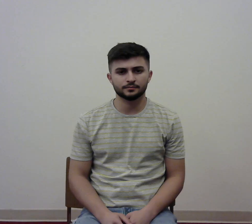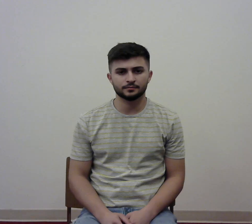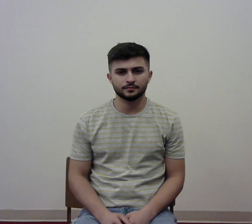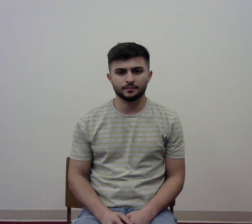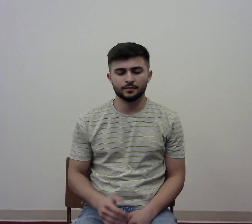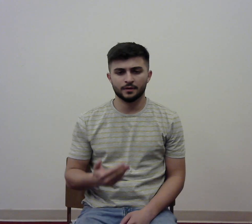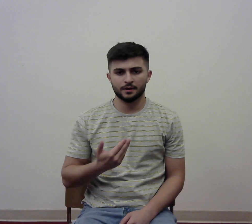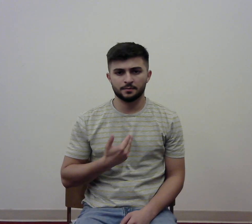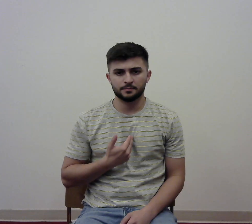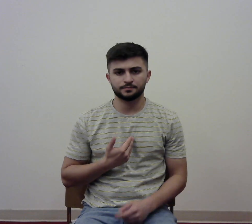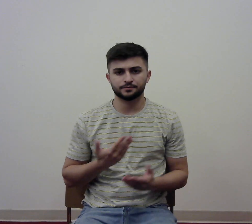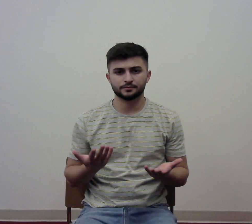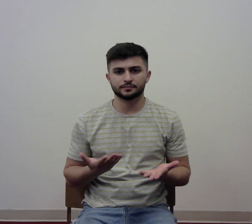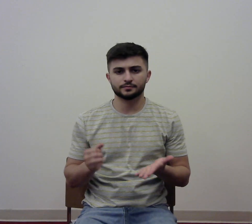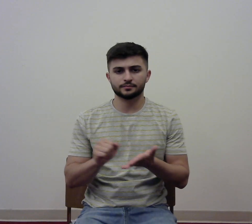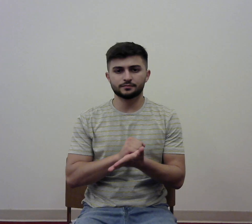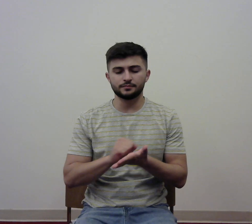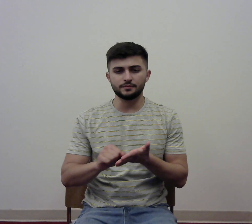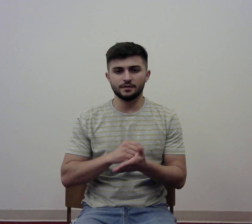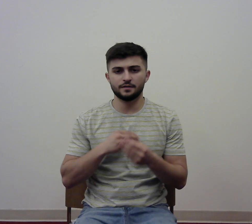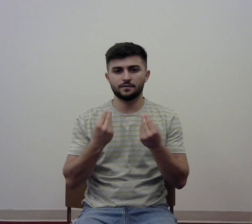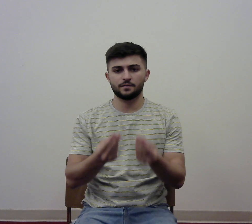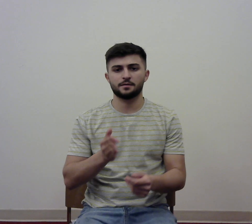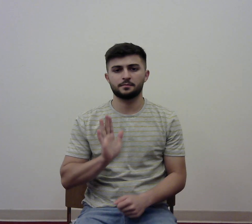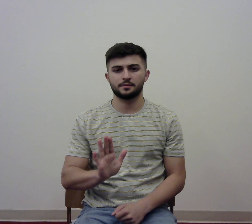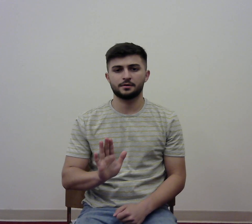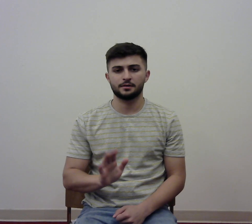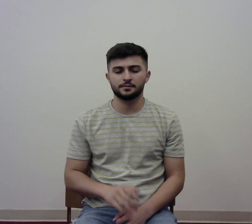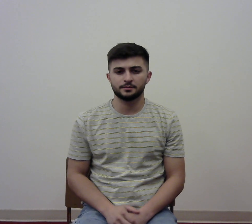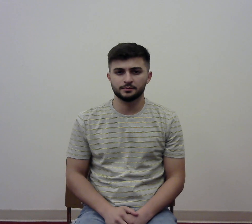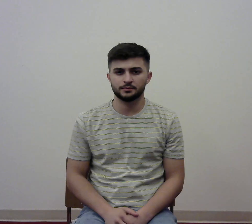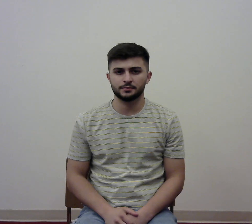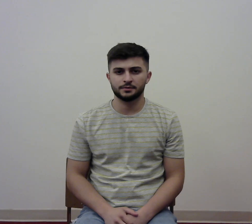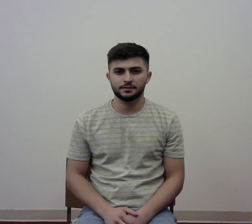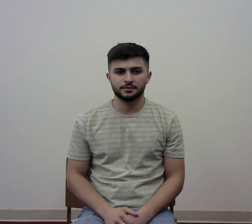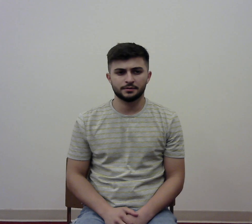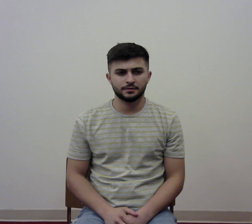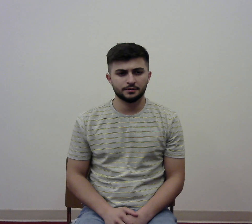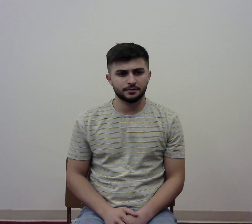Mən hansı sənədləri verməliyəm?